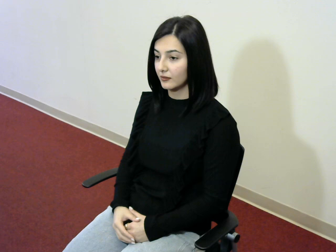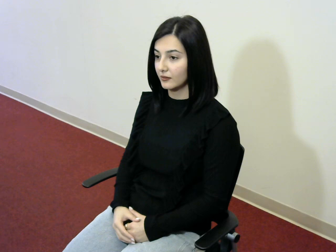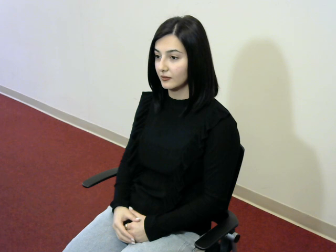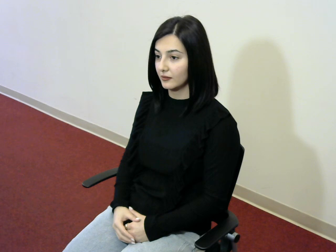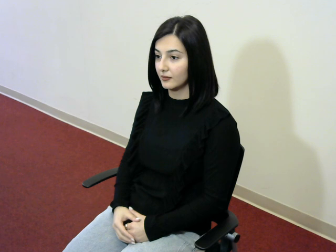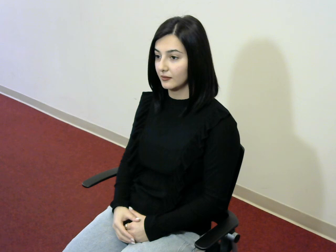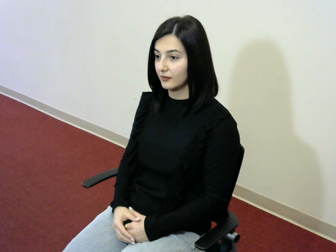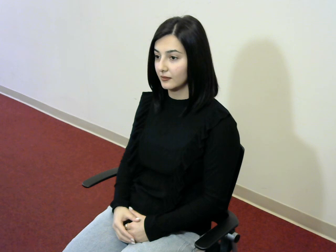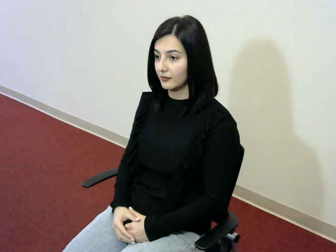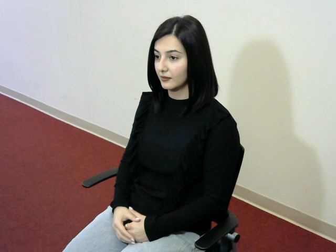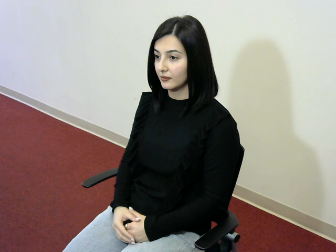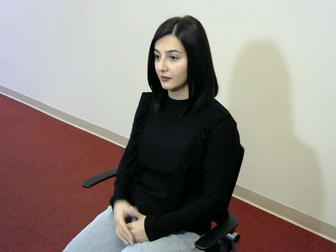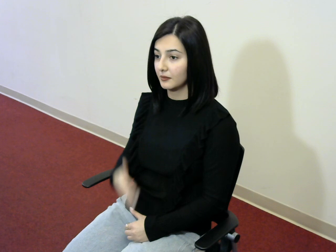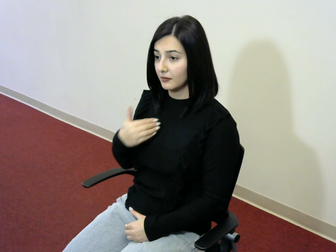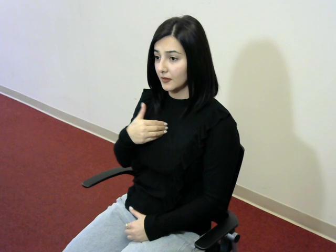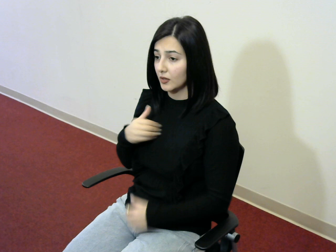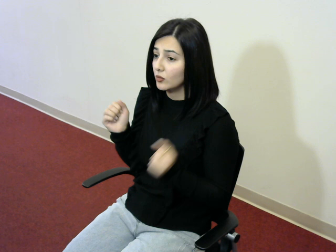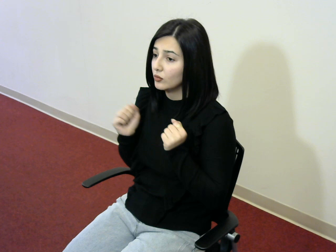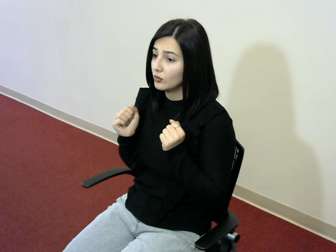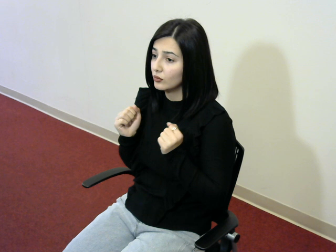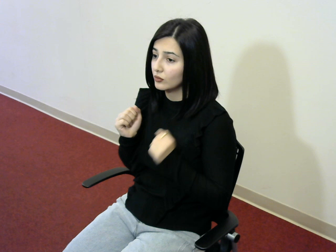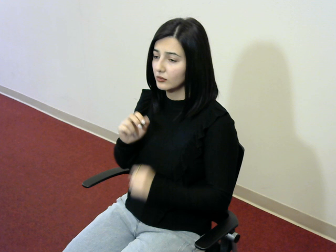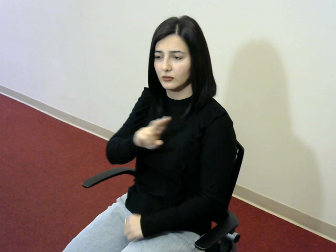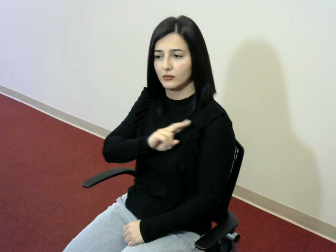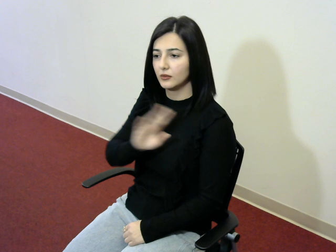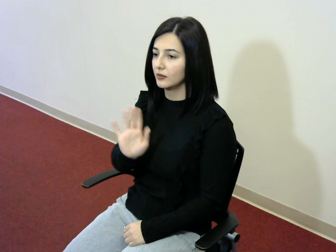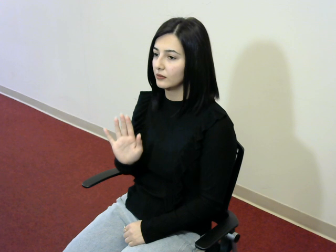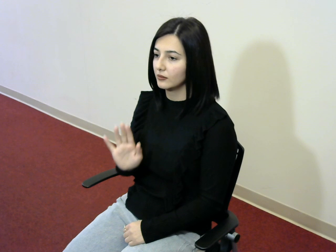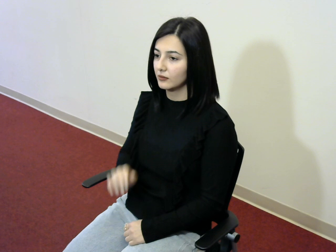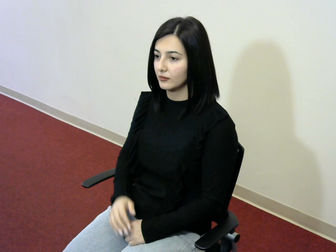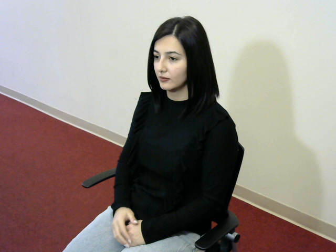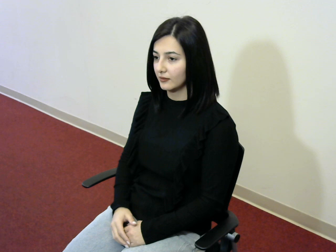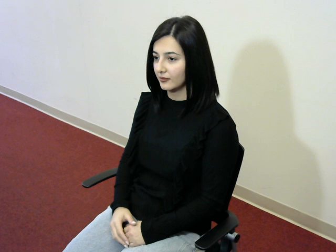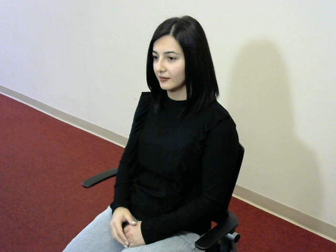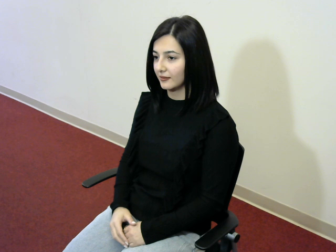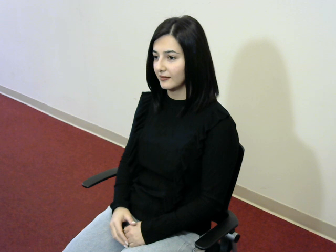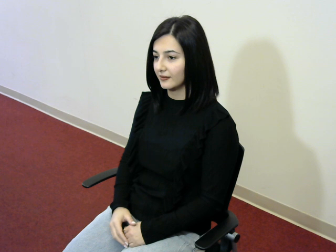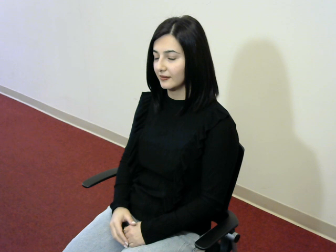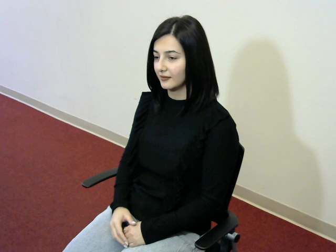Mən qışı sevmirəm